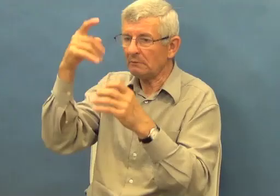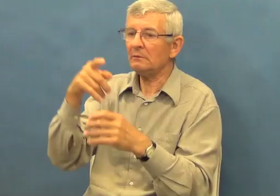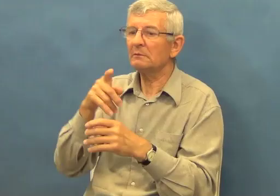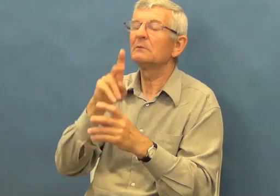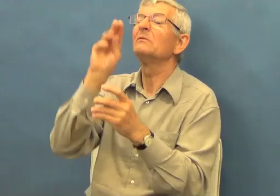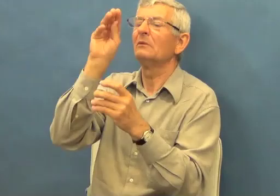Pies spogląda w górę na niego.